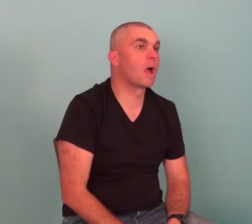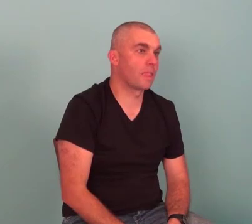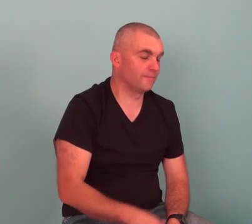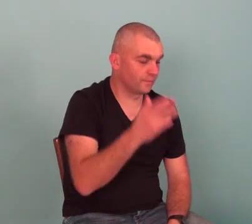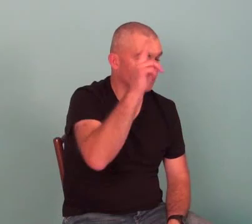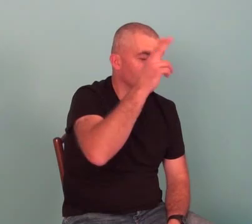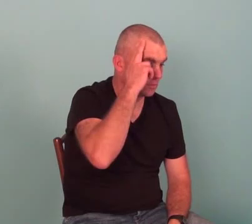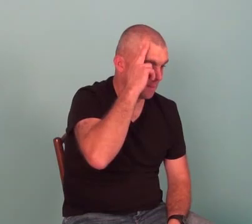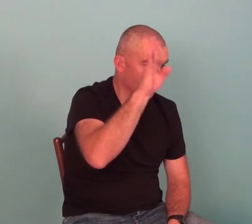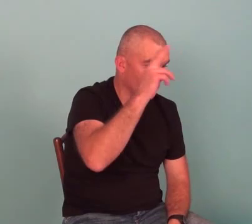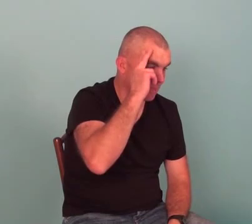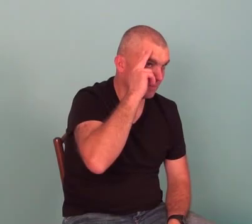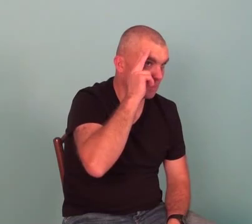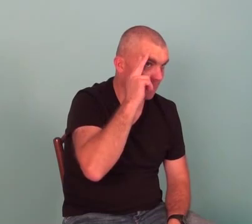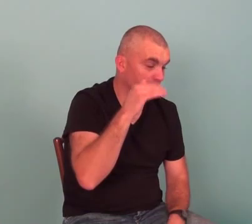Rozumiem.